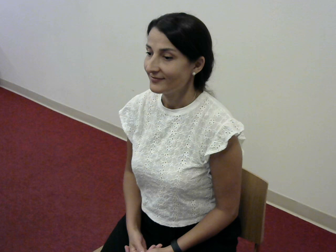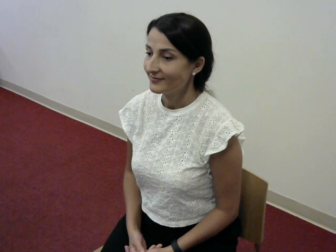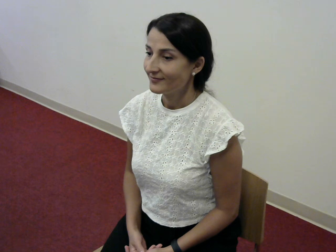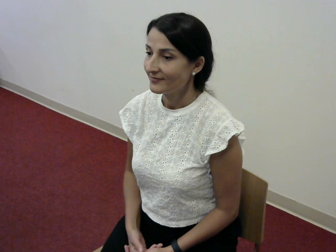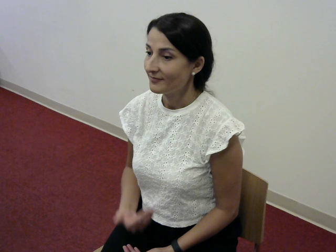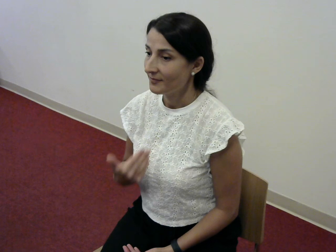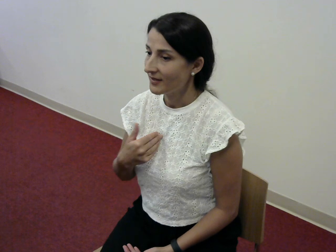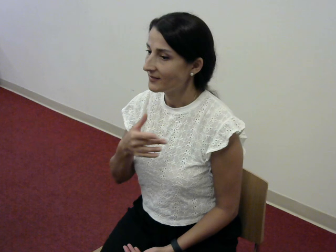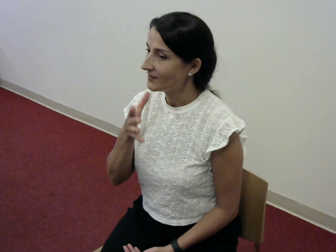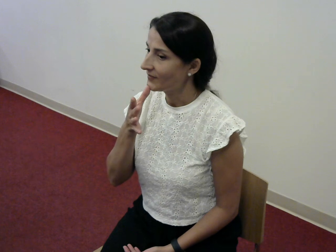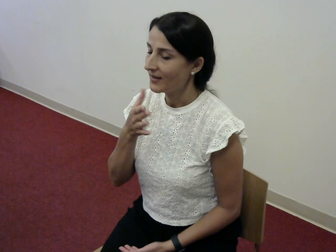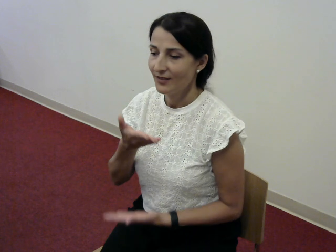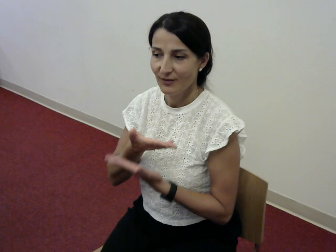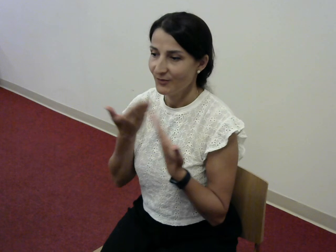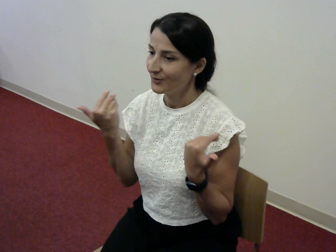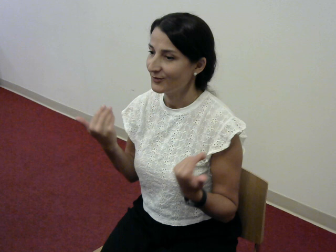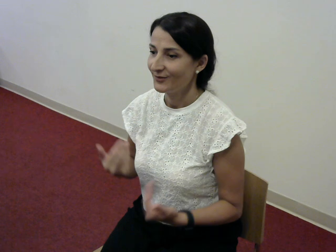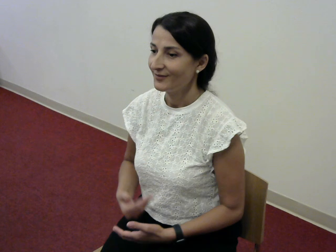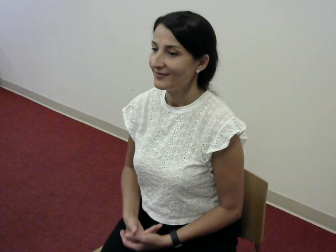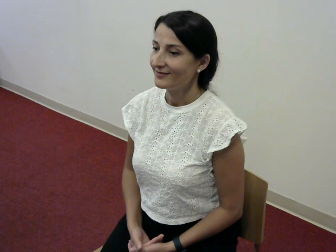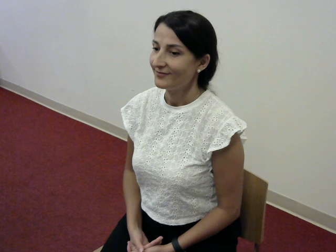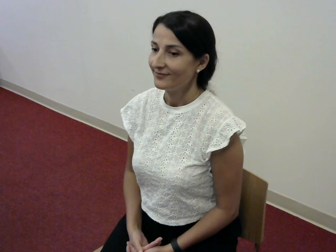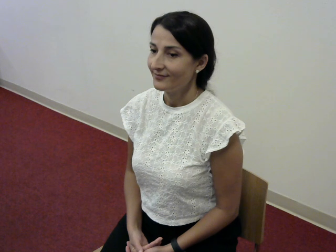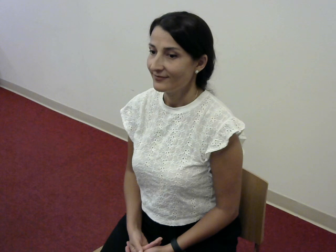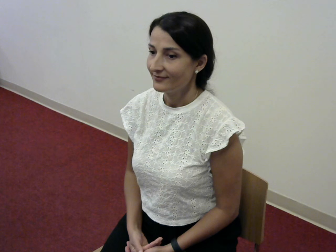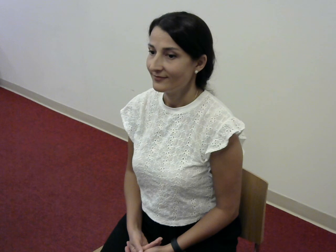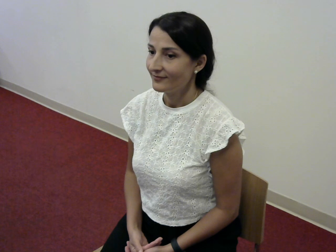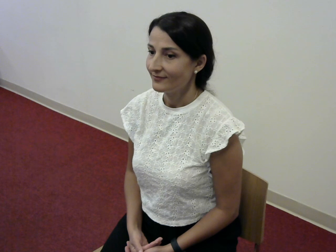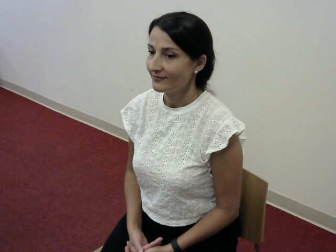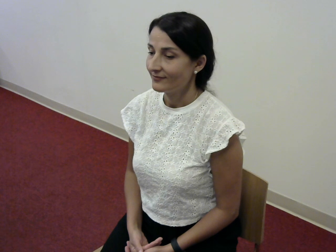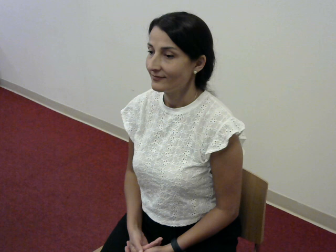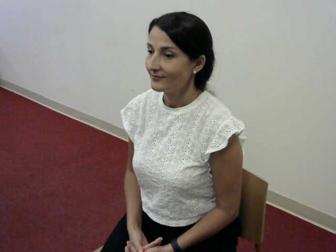Mənim vaxtım yoxdur